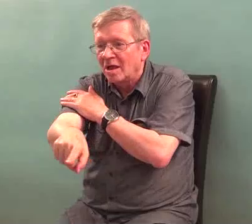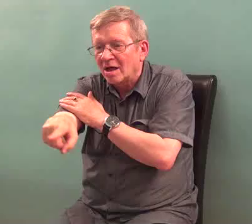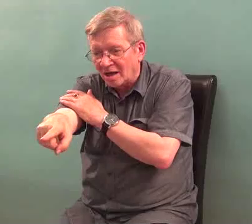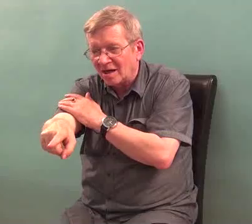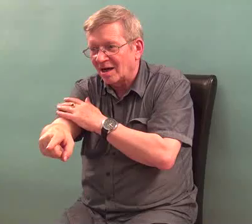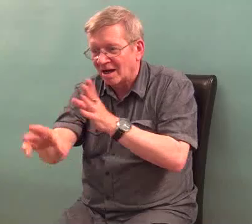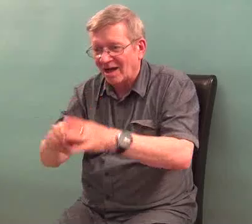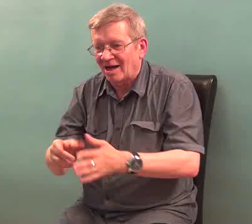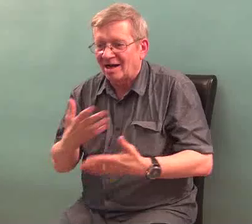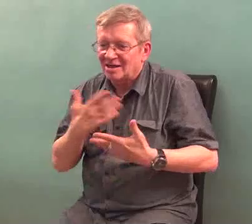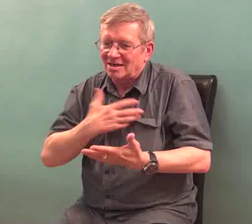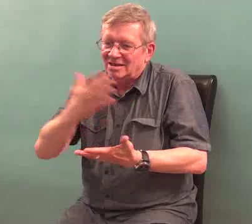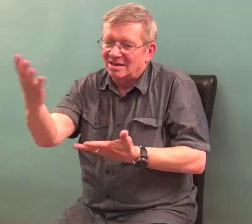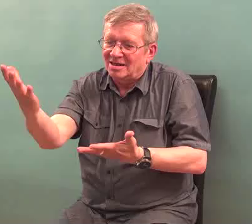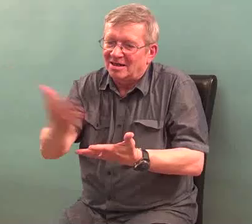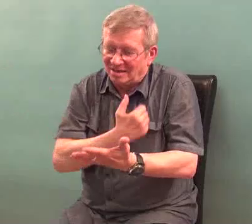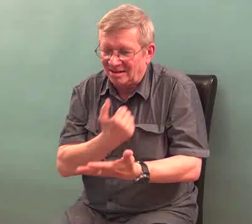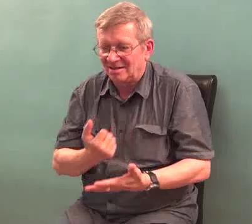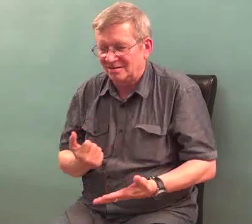Chłopiec chciał ją wziąć ze sobą.